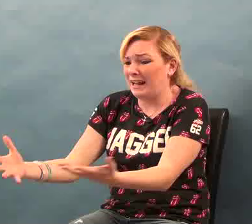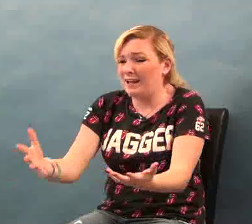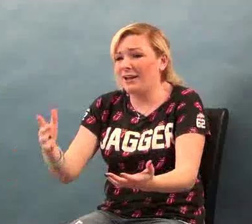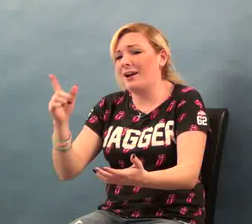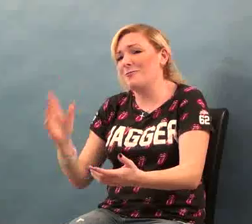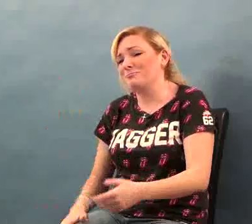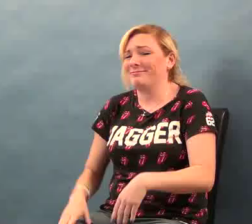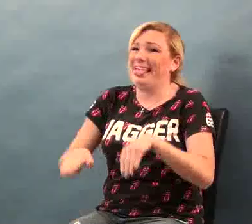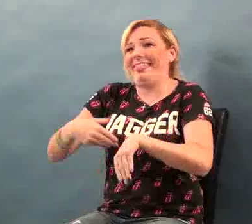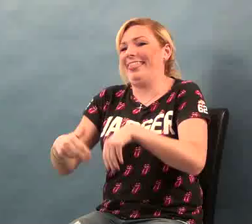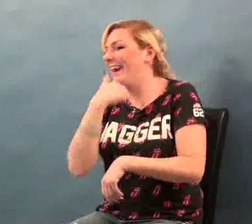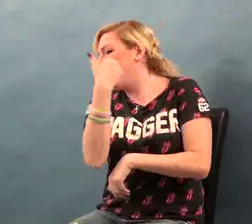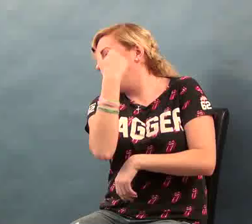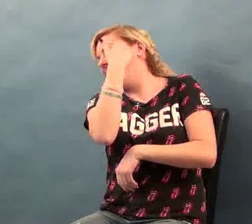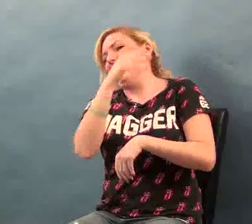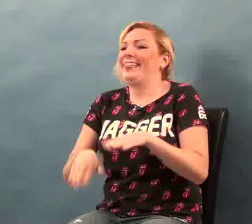Pies był zadowolony i polizał chłopca po policzku.